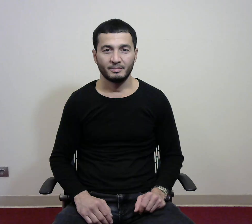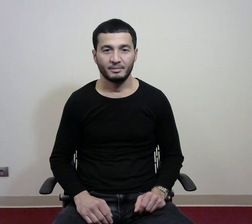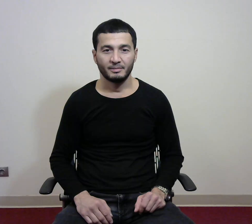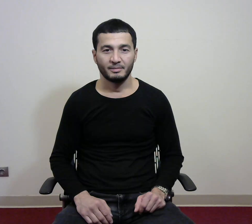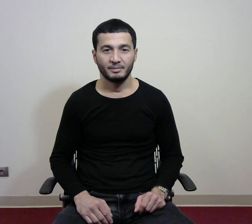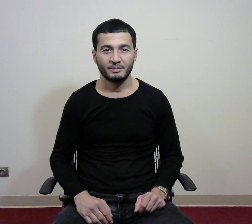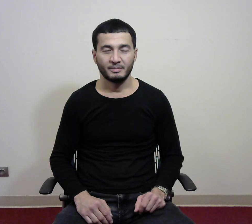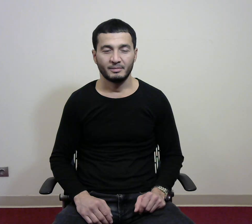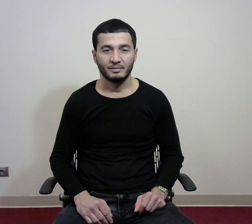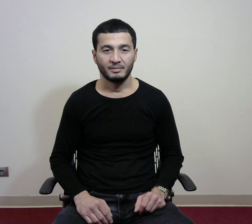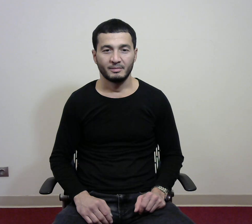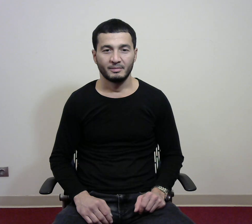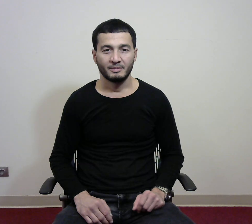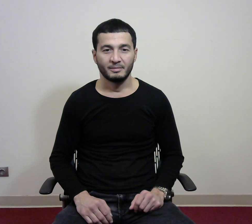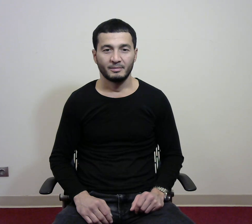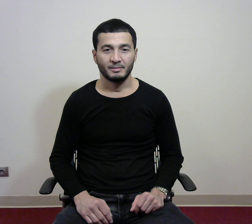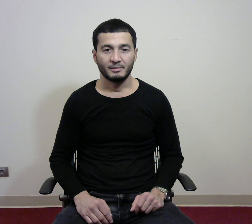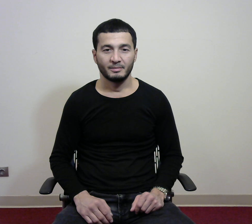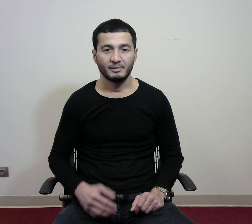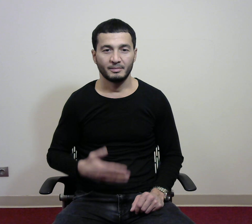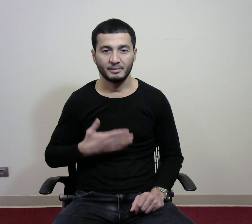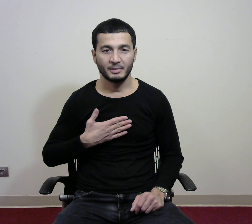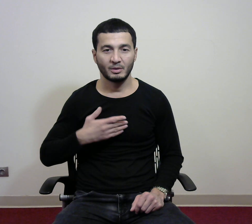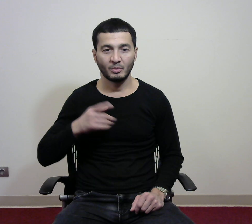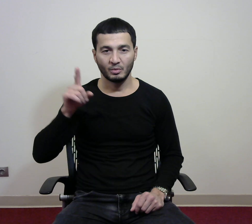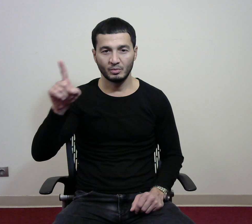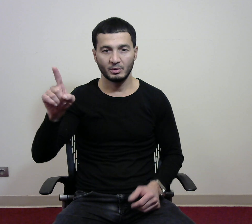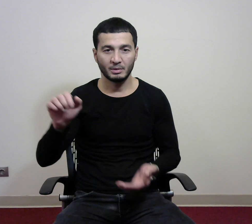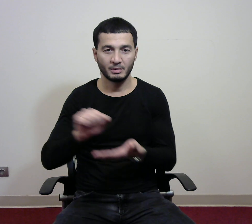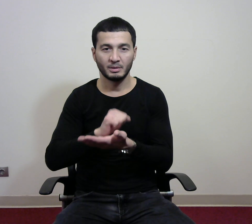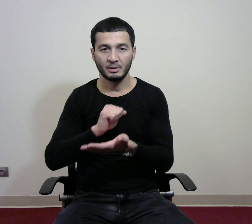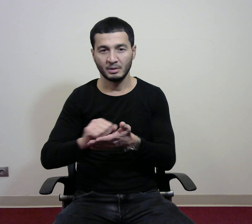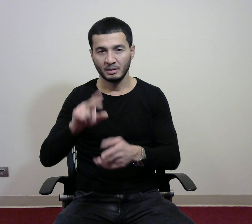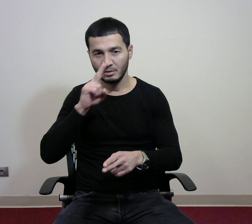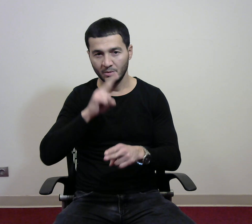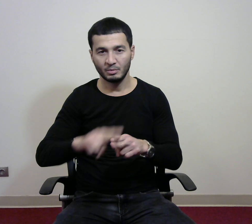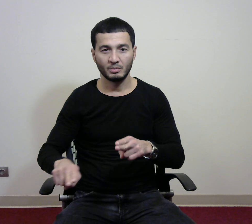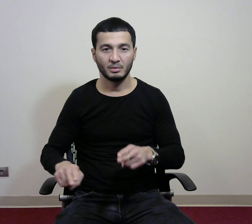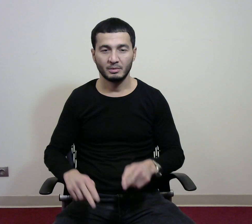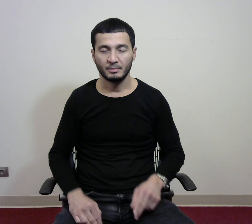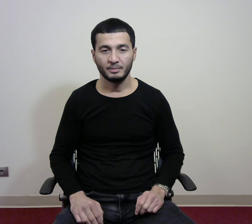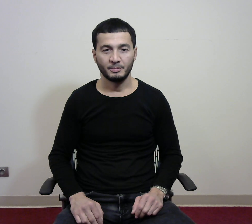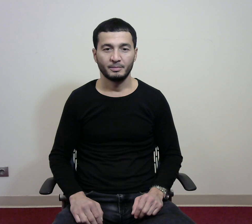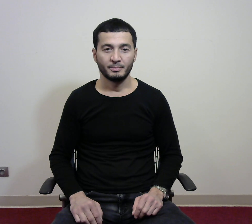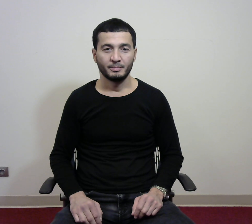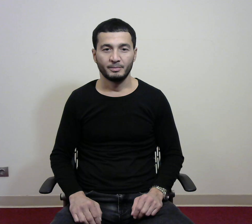Mən o sənədi itirmişdim